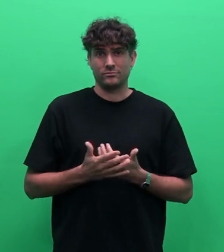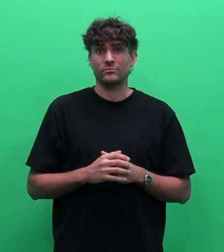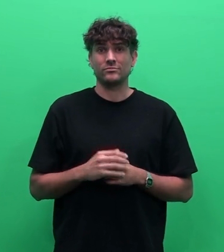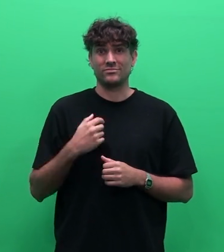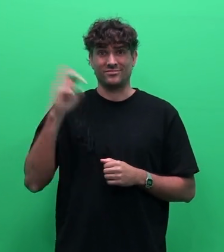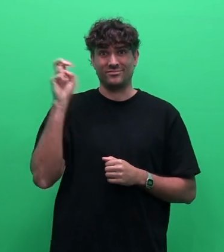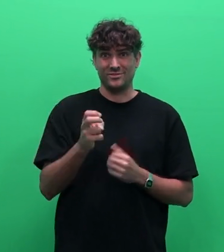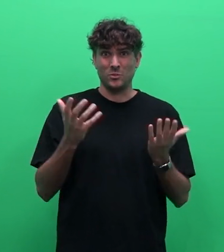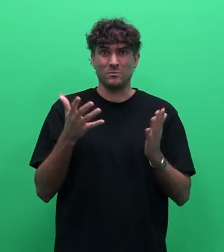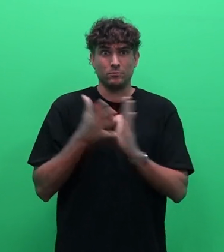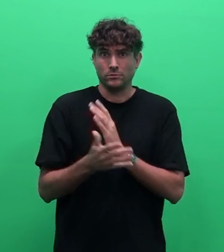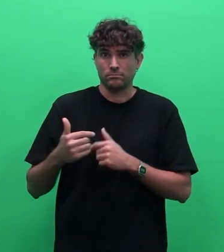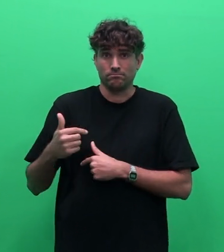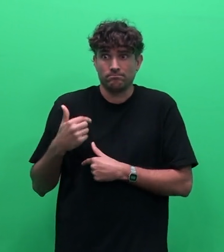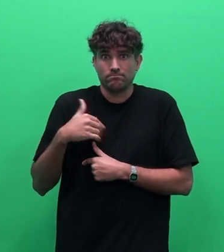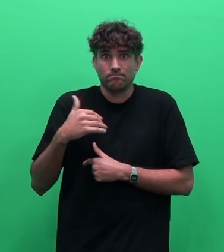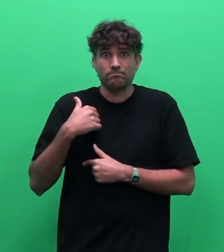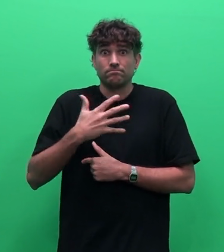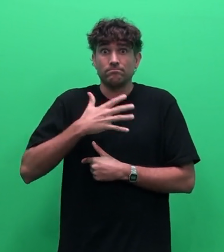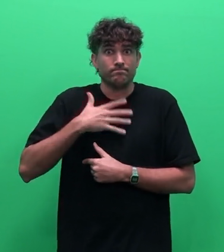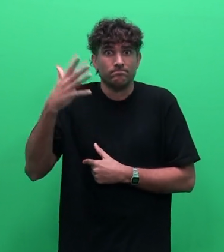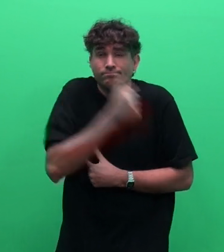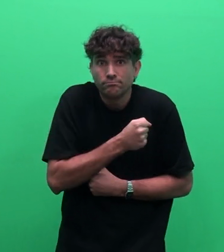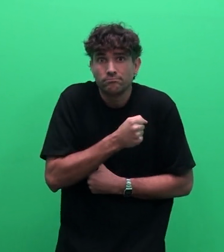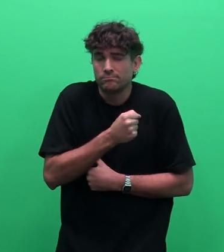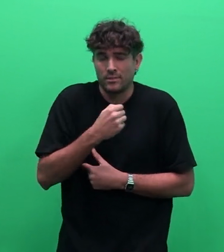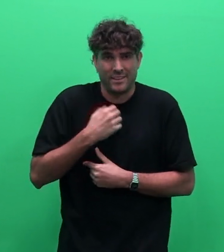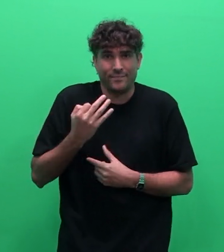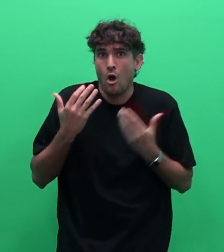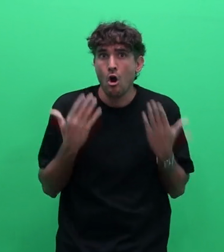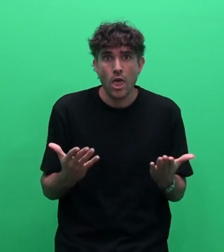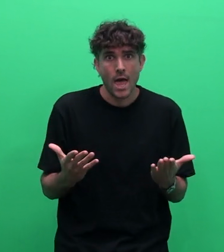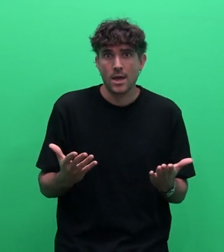Vinc a urgències perquè no puc respirar, m'han d'atendre ara!